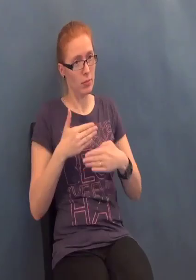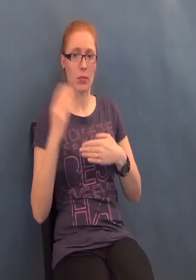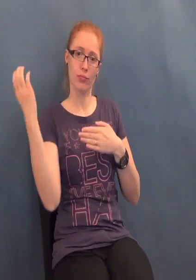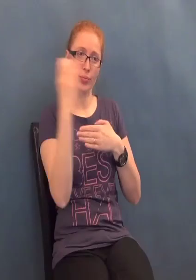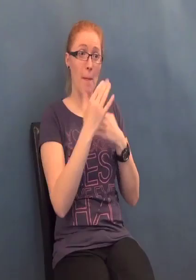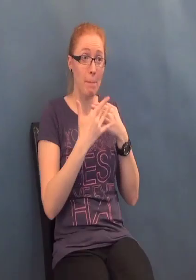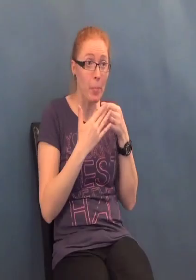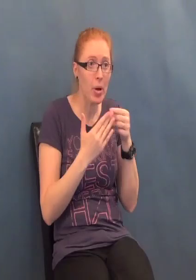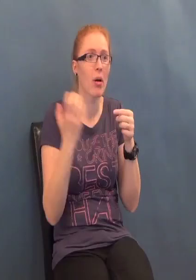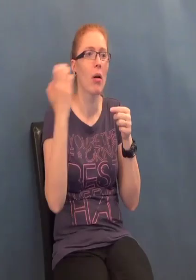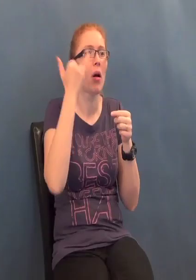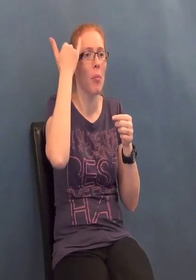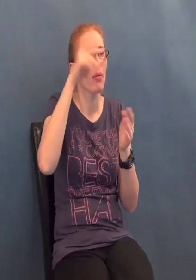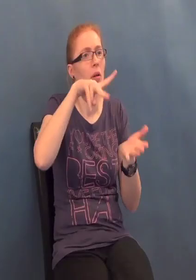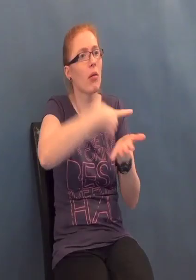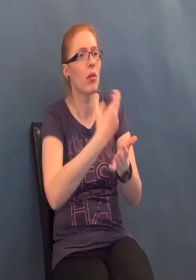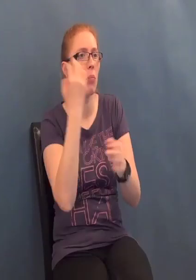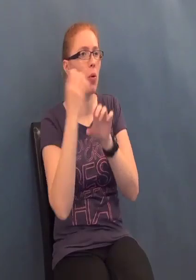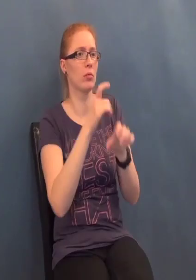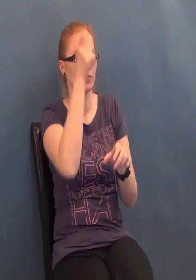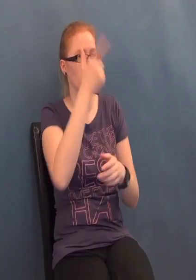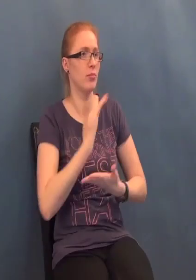Pociąg nadjeżdża, jeśli stoi się wtedy za blisko, można pod niego wpaść.